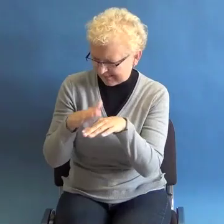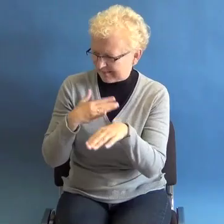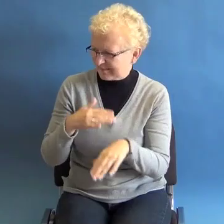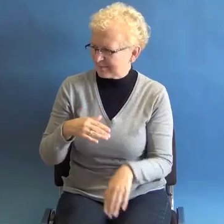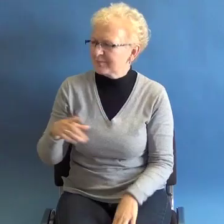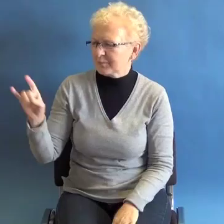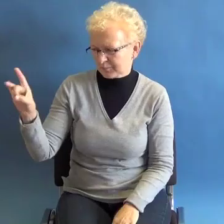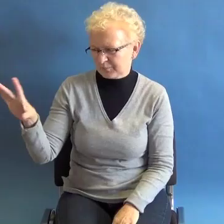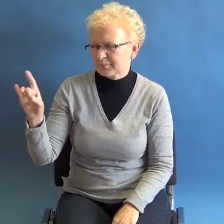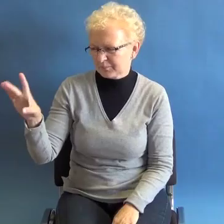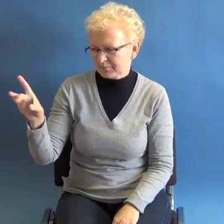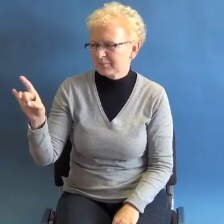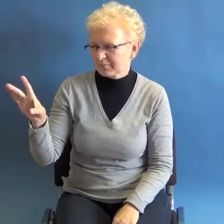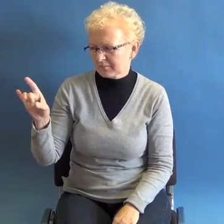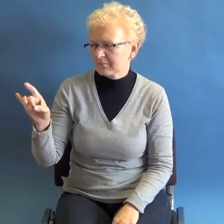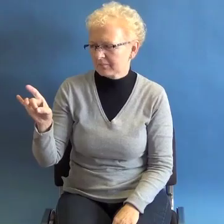Tak.